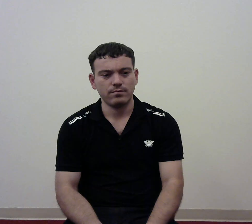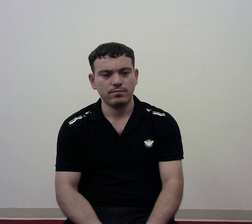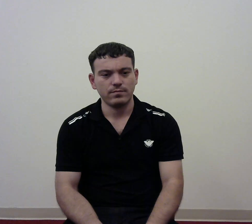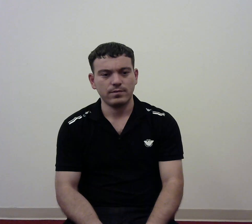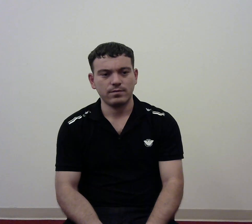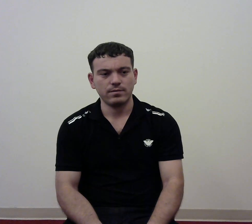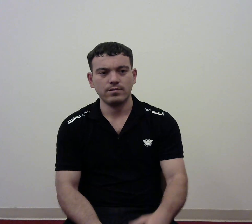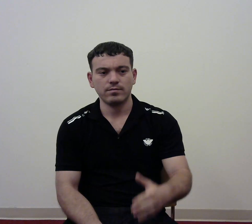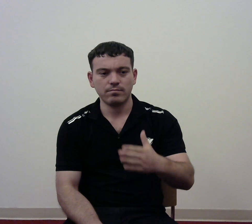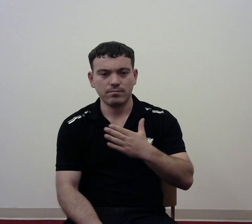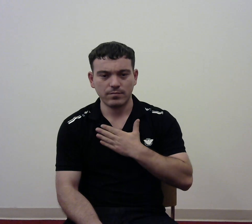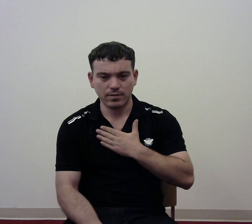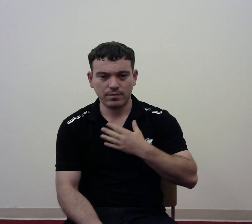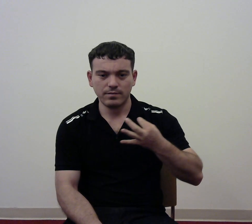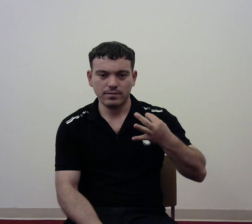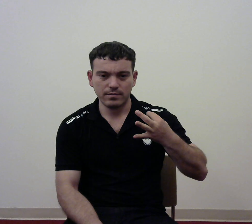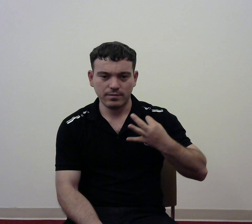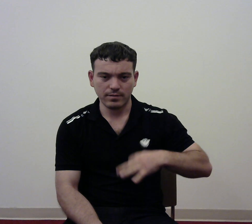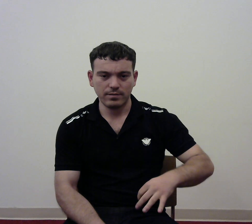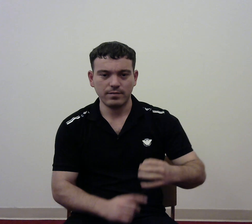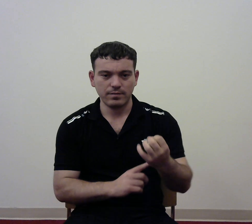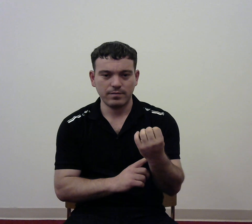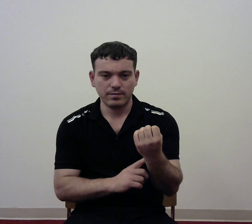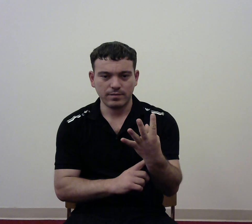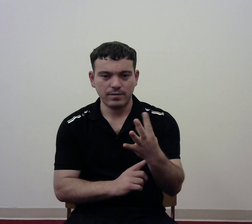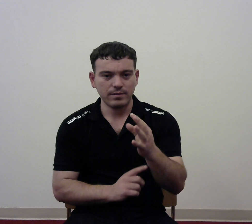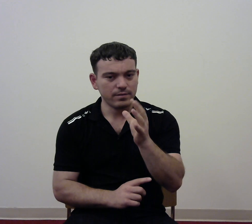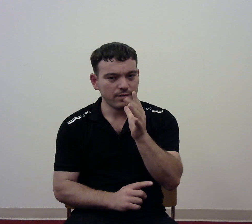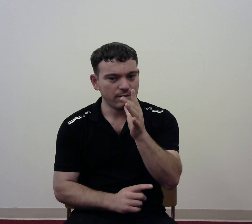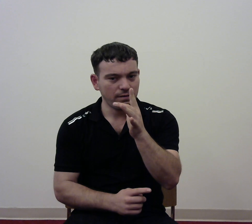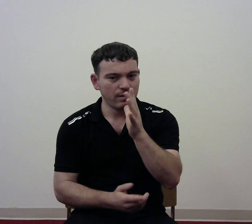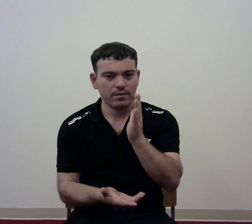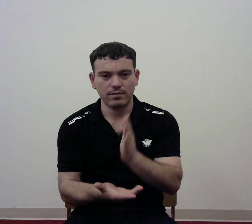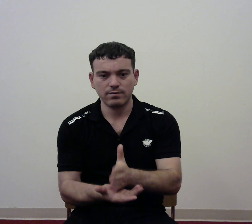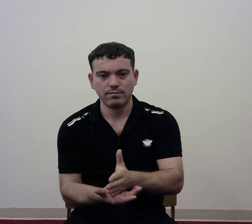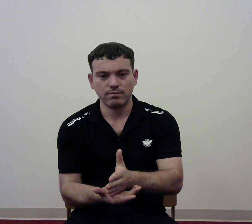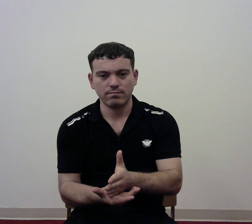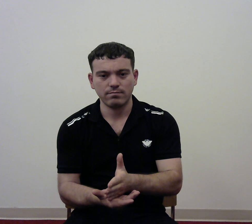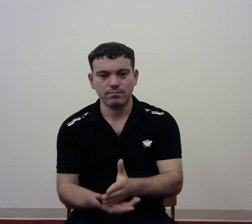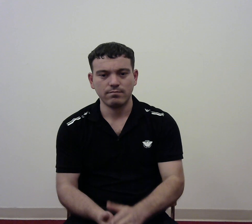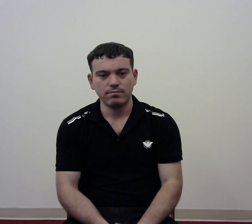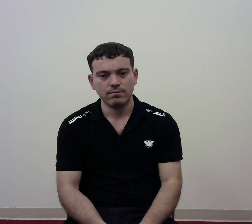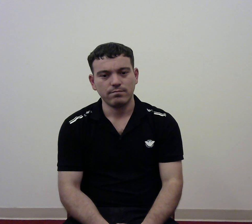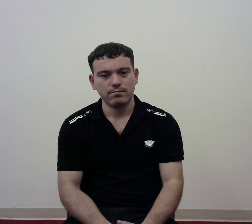Mənim oğlumun 14 yaşı var